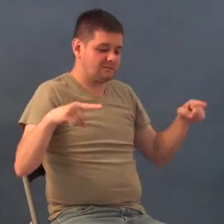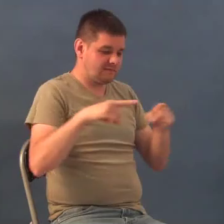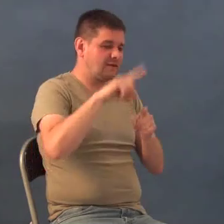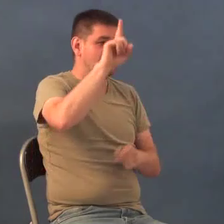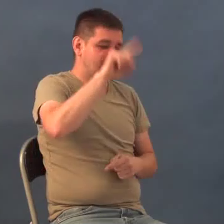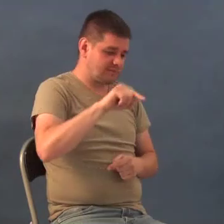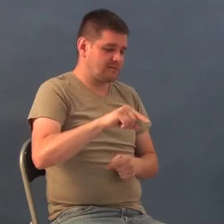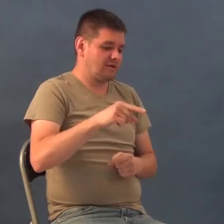Uwaga, patrz.